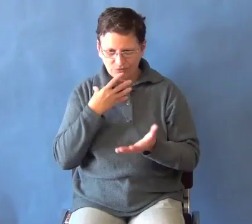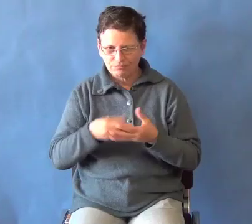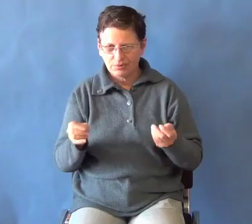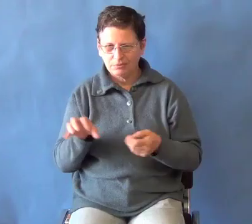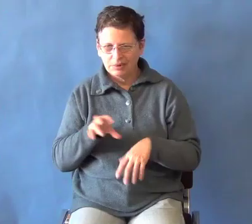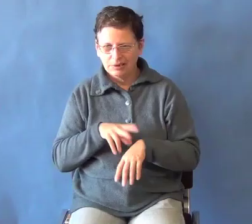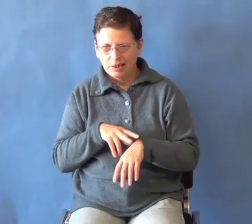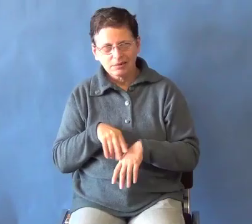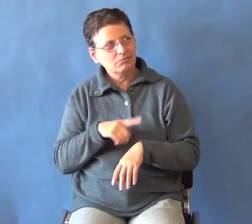Była cała miska jedzenia i wszystko zniknęło.